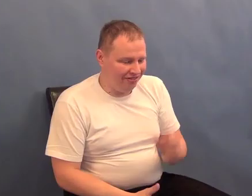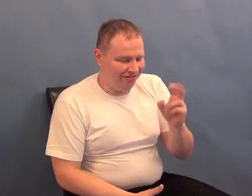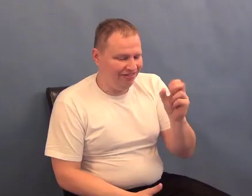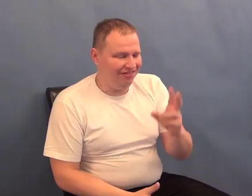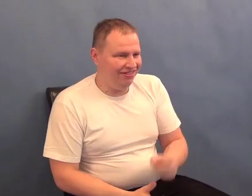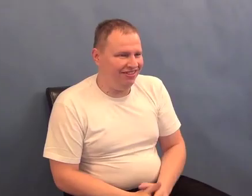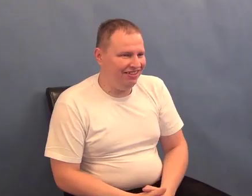Tak, tak.